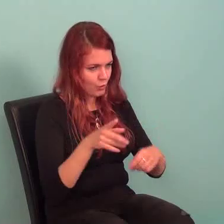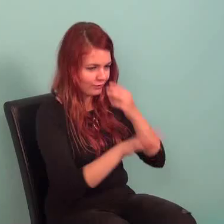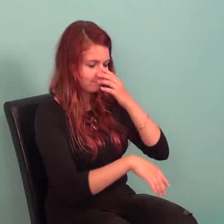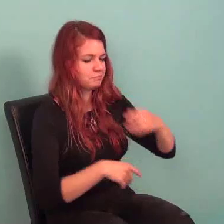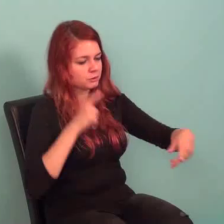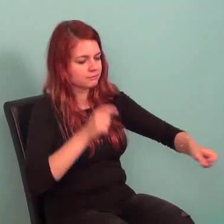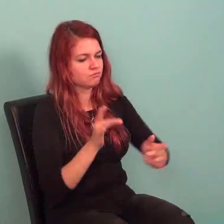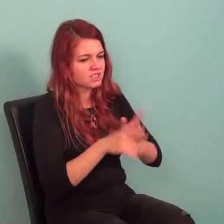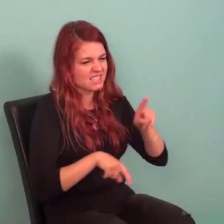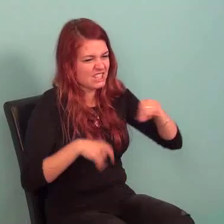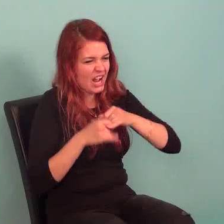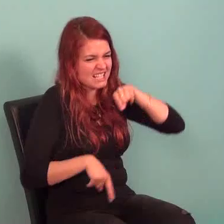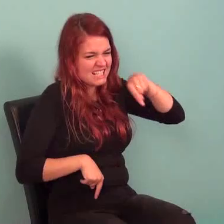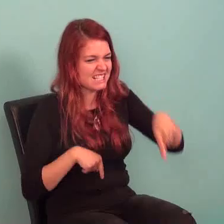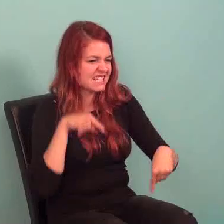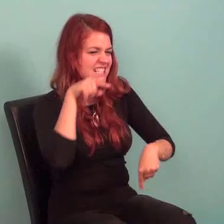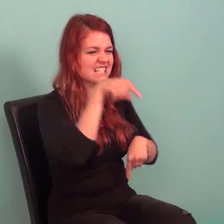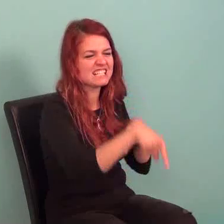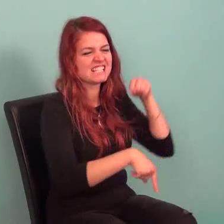Chłopak z trudem jedzie na rowerze.